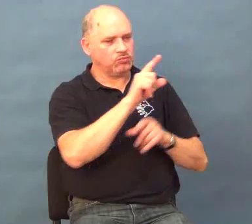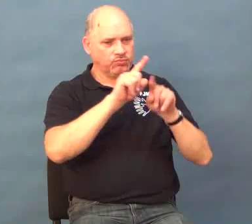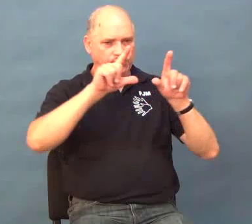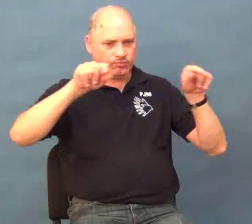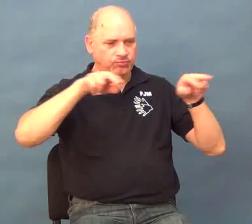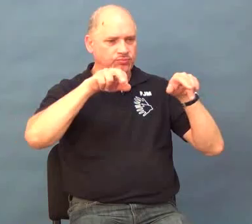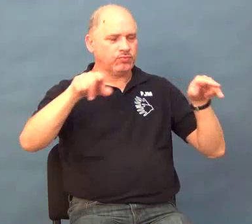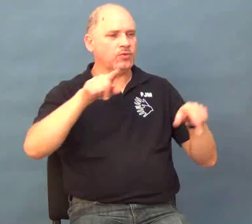Ich drogi się rozchodzą.